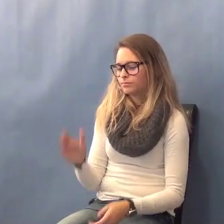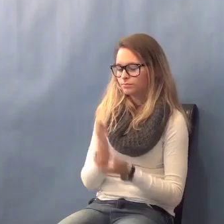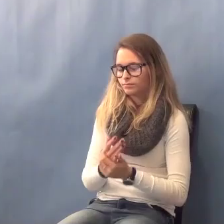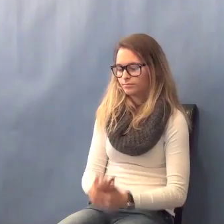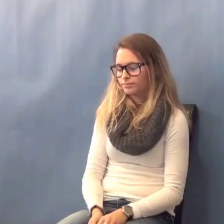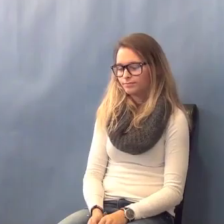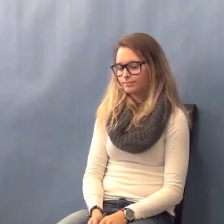Już.